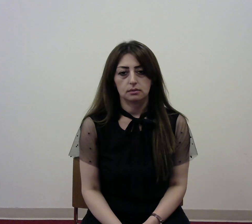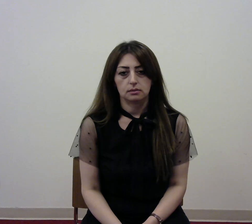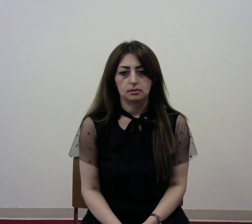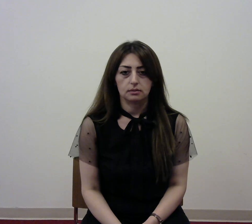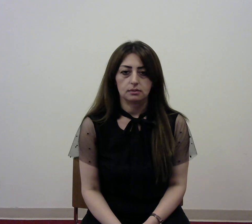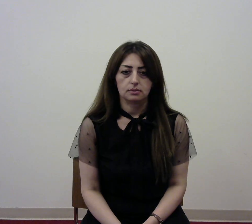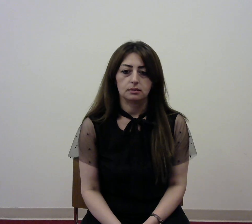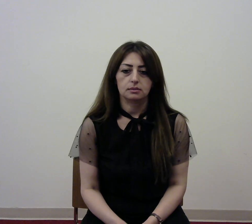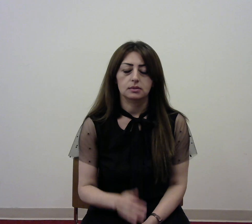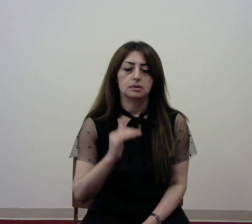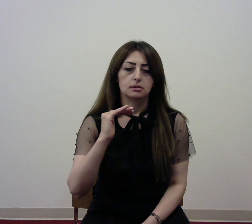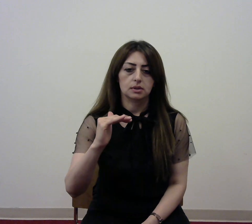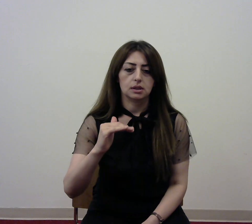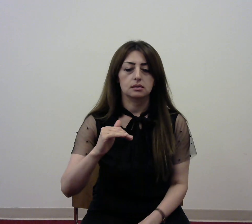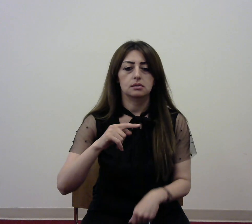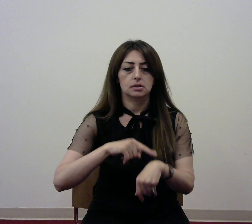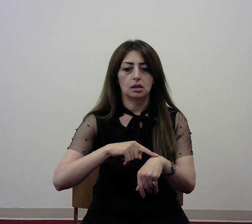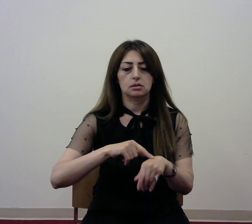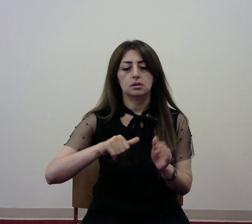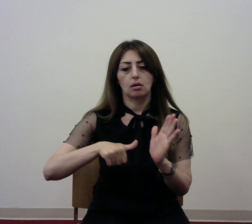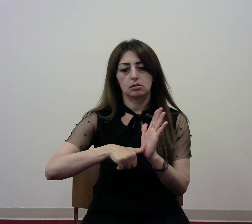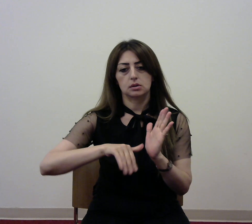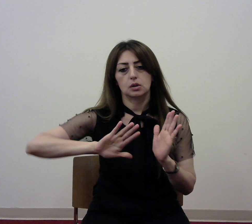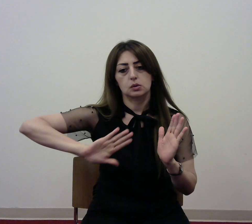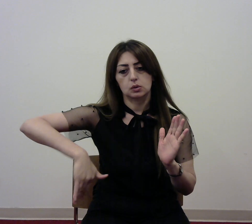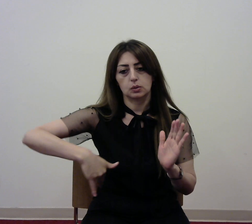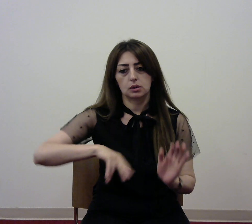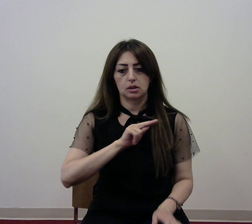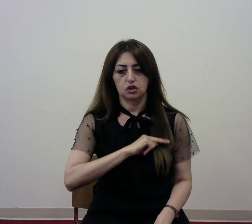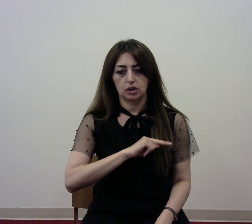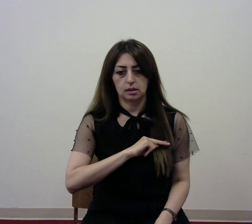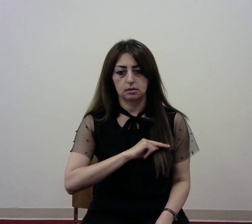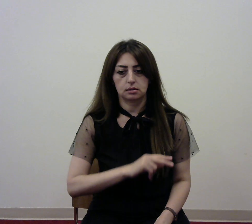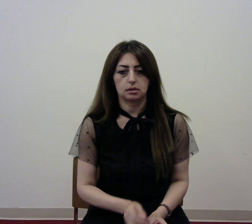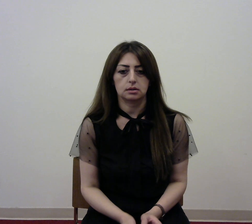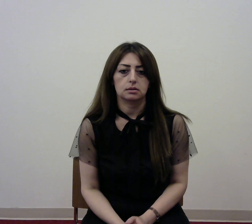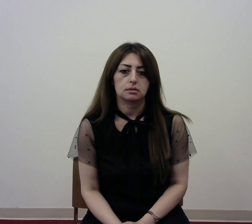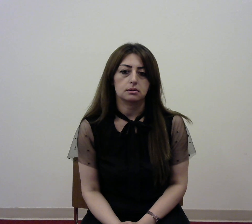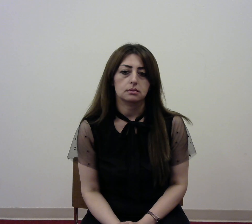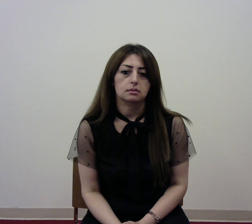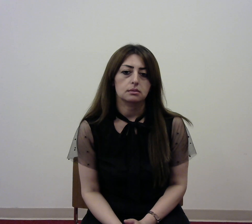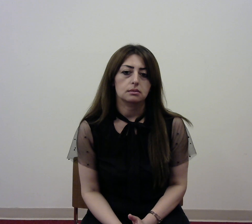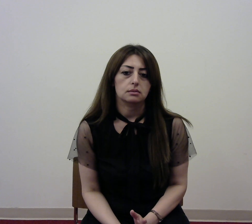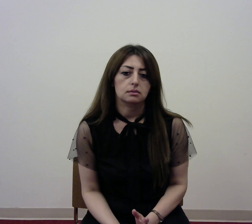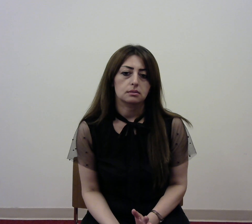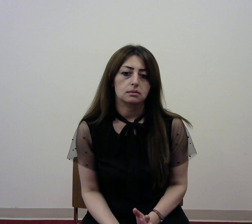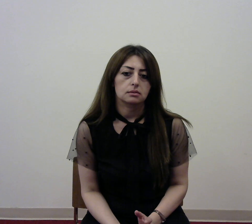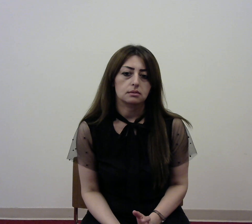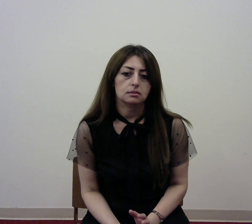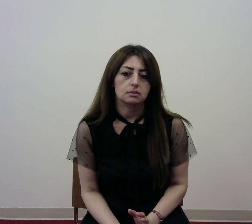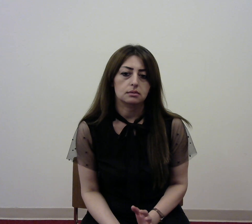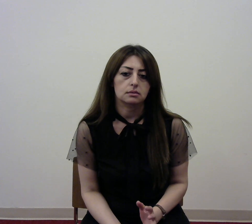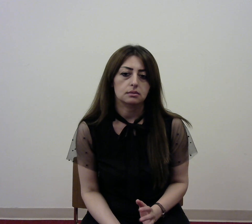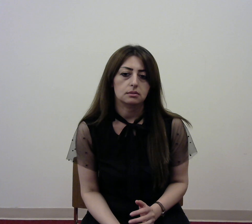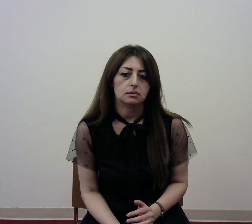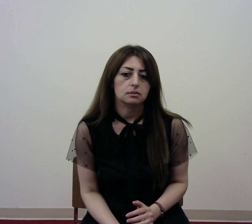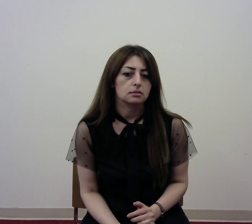Siz saat 6-dan sonra işləyirsiz?